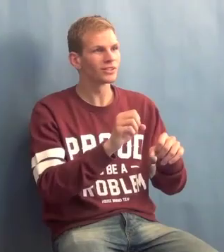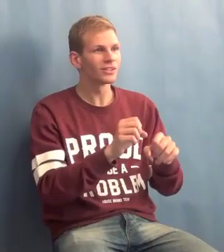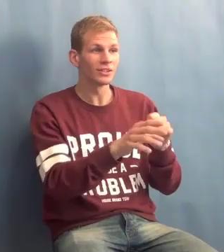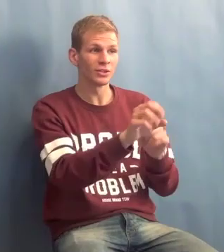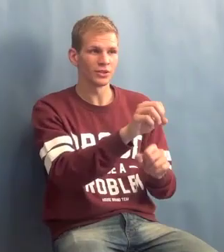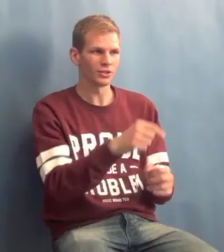Zaraz...